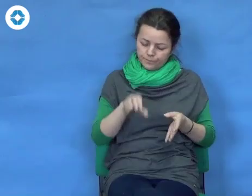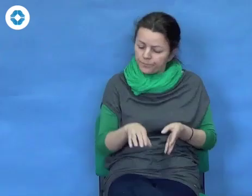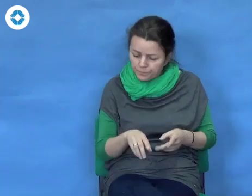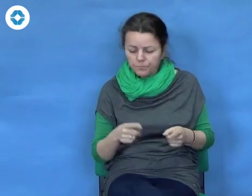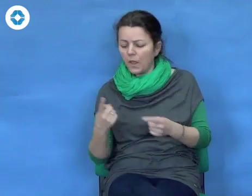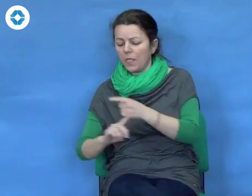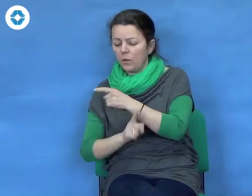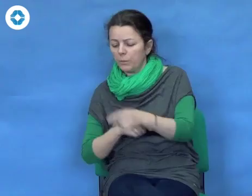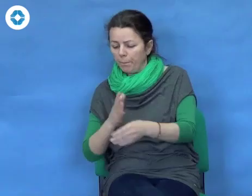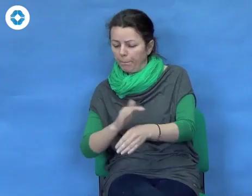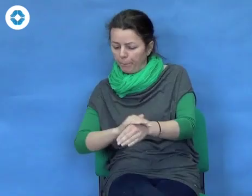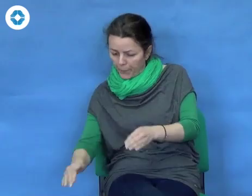Jeden kosz był już pełny.